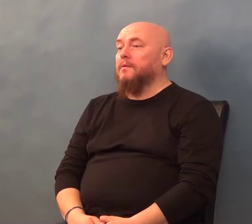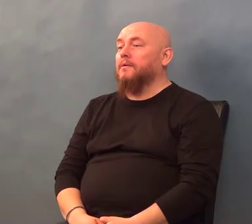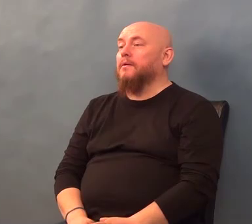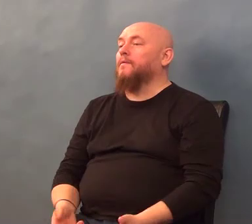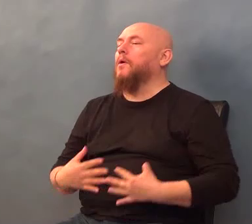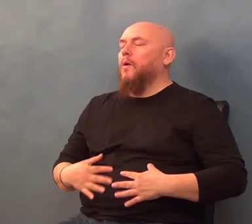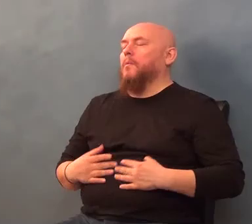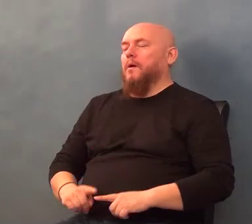Nie wolno się kąpać.